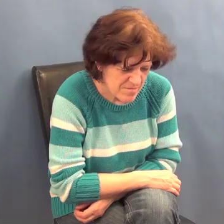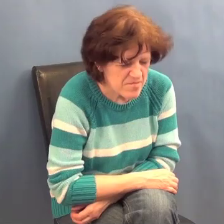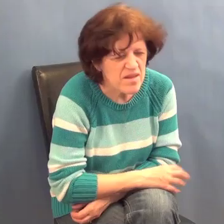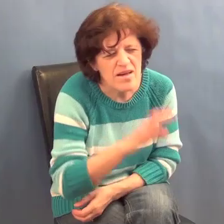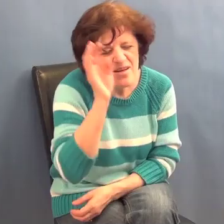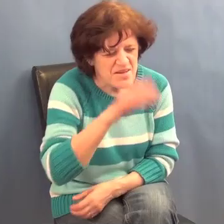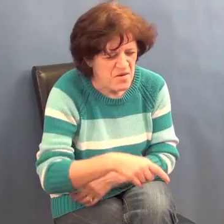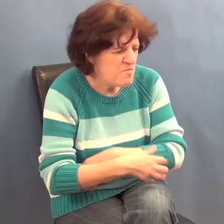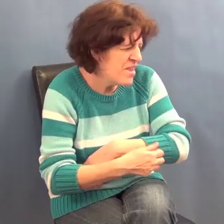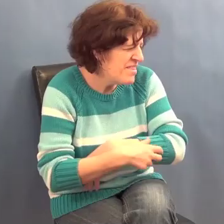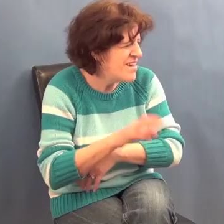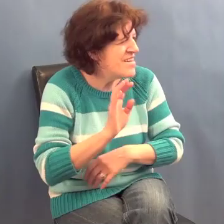Oj ,biedny.